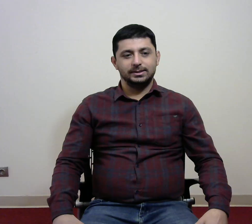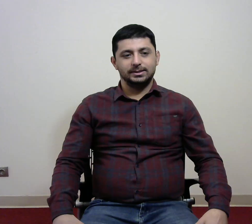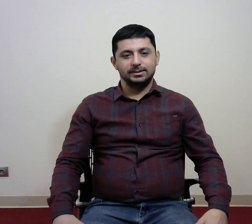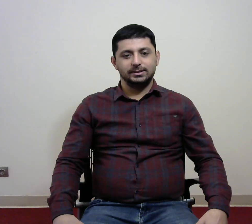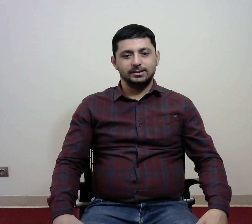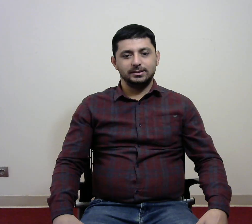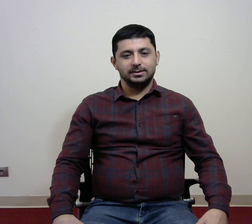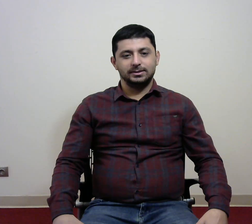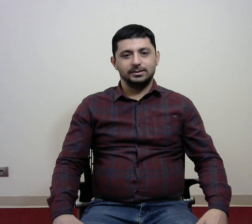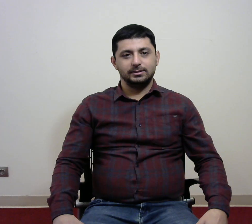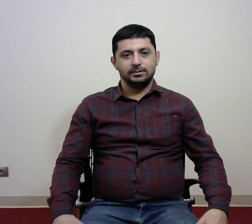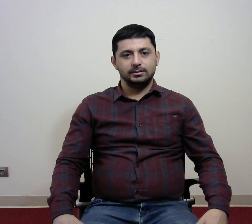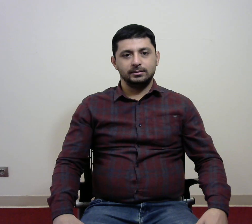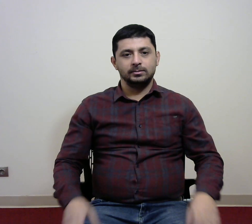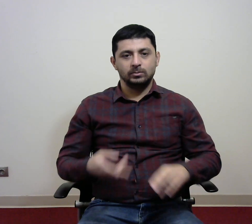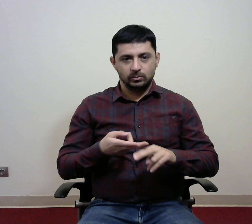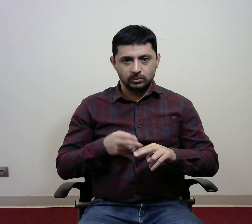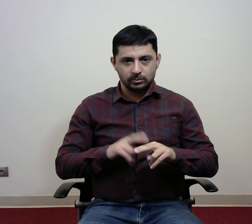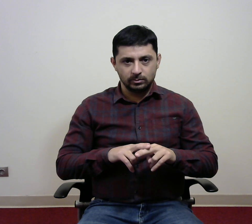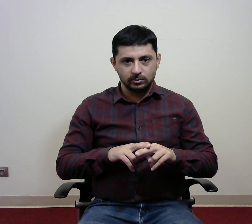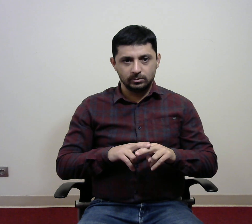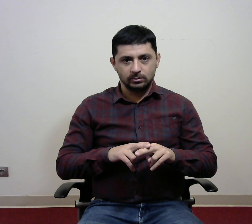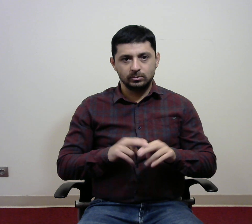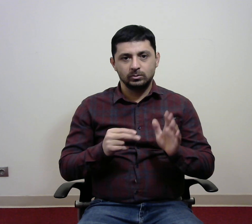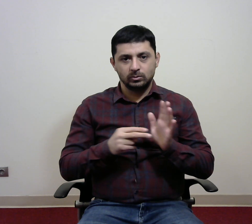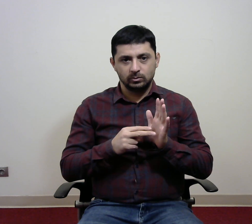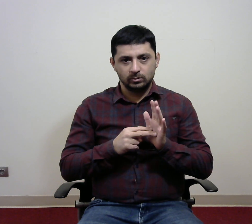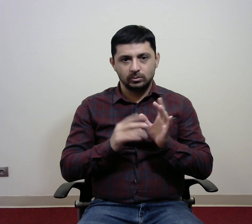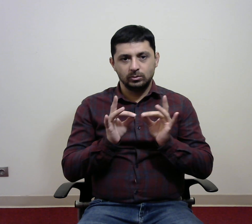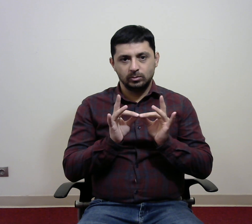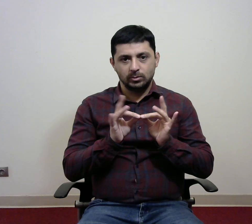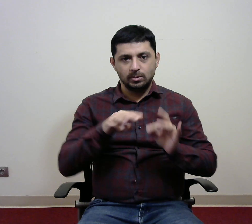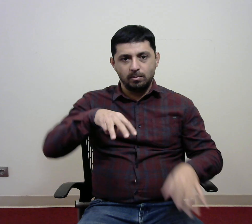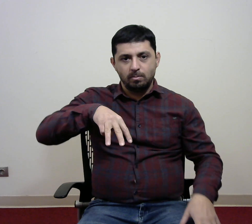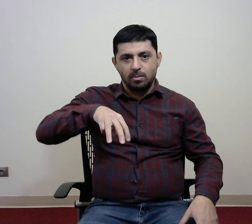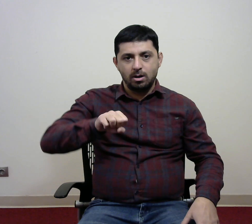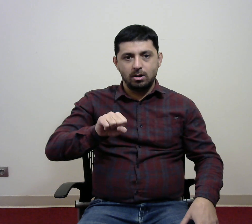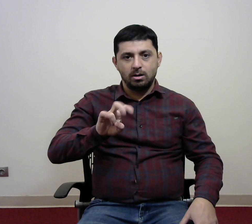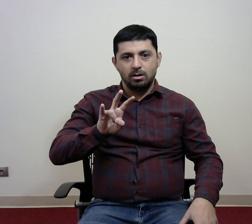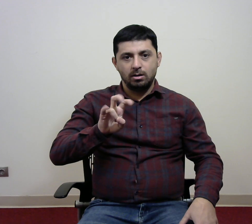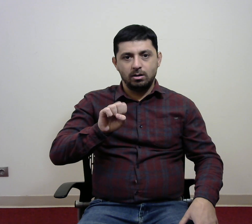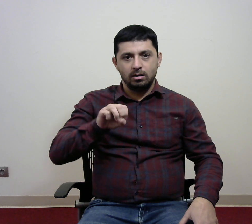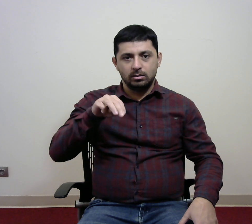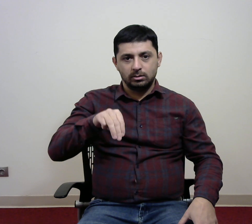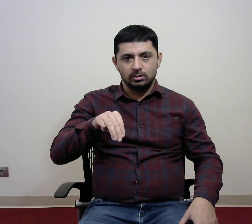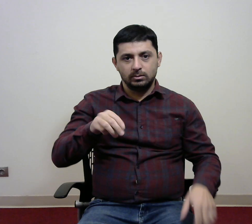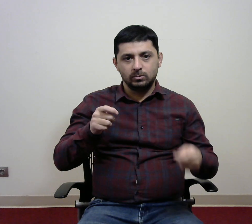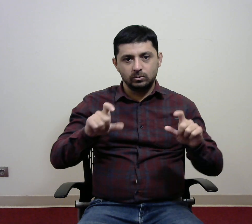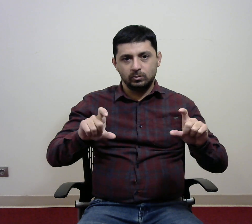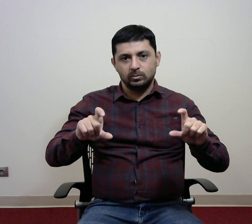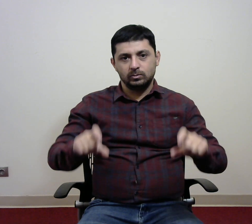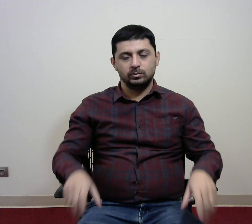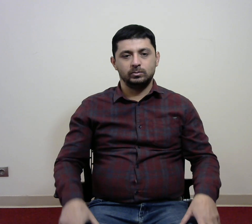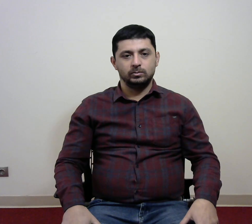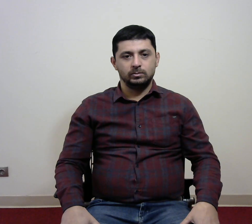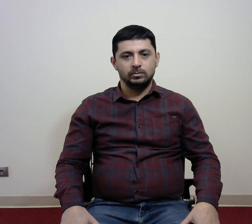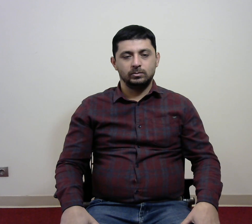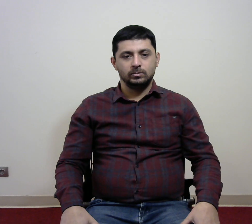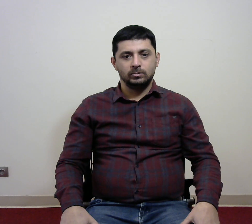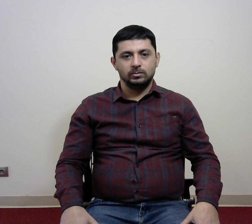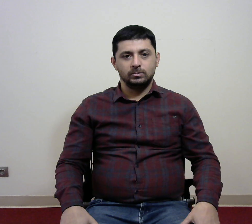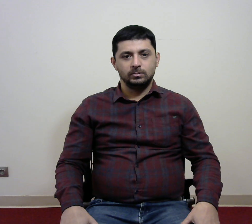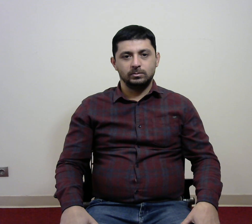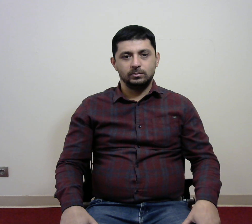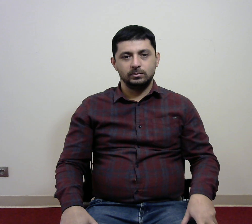Bunun qiyməti 10 manat qalxıb